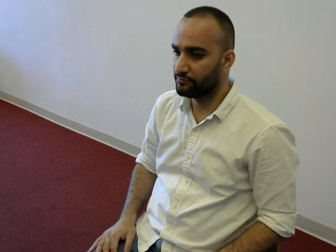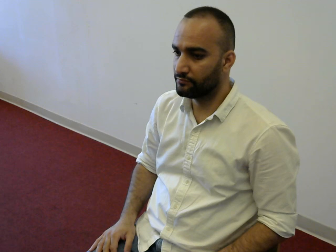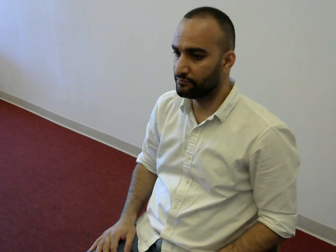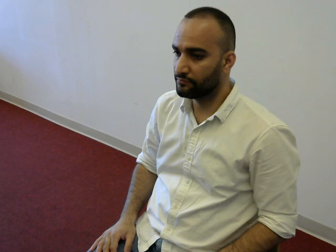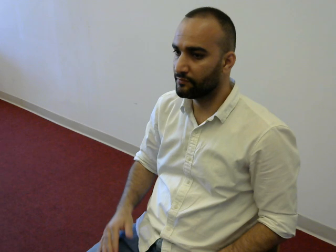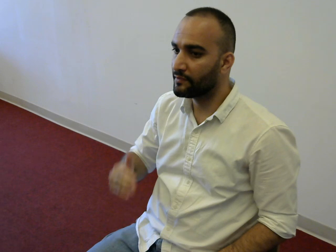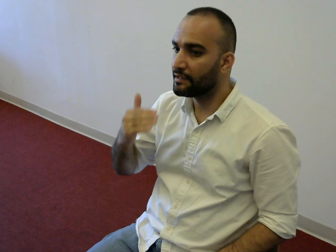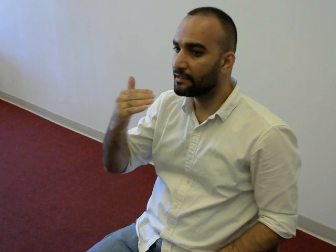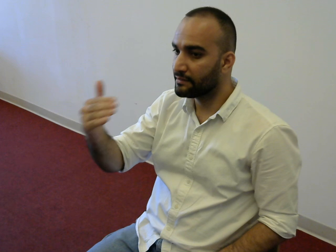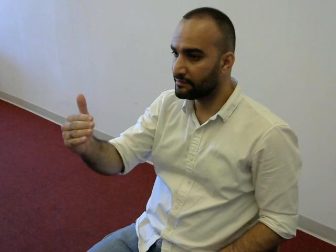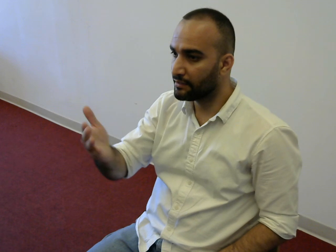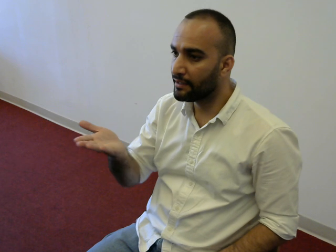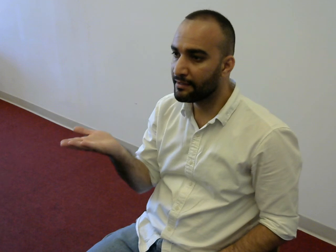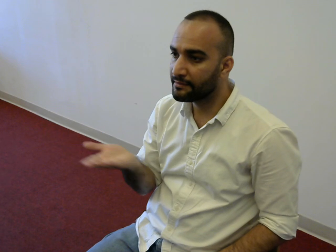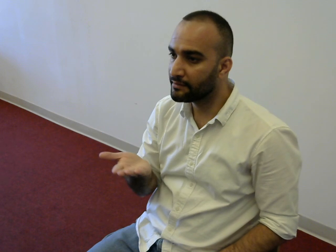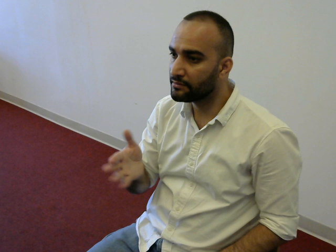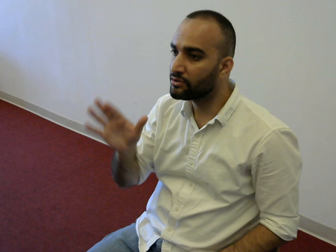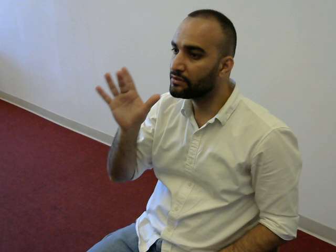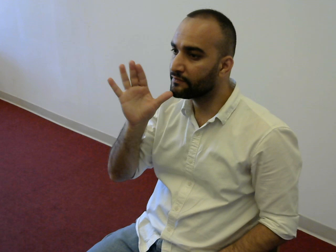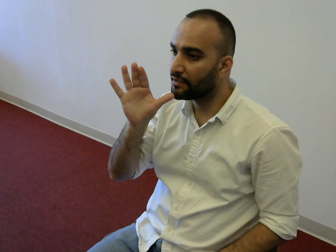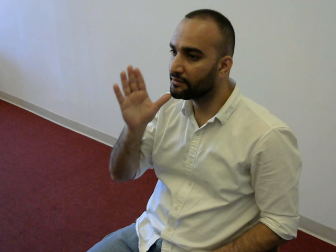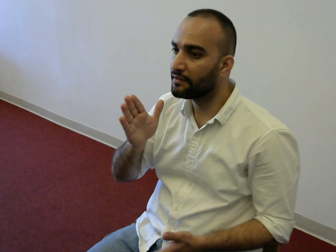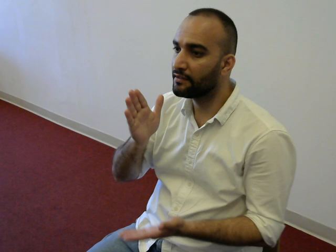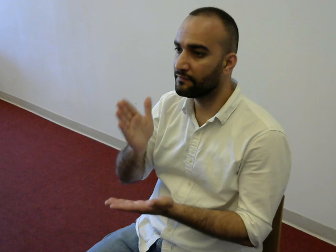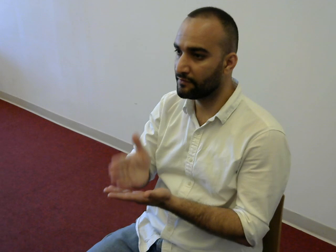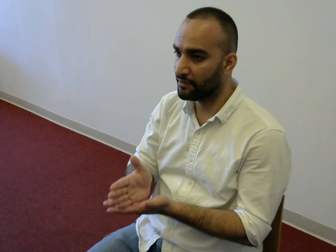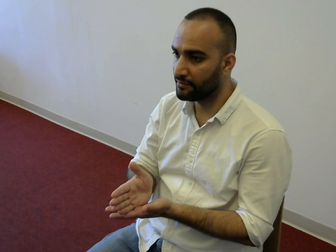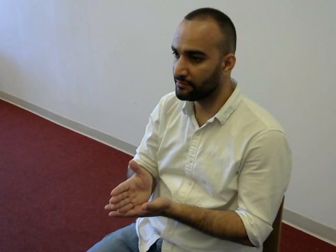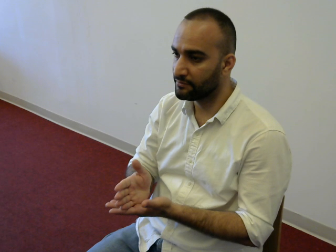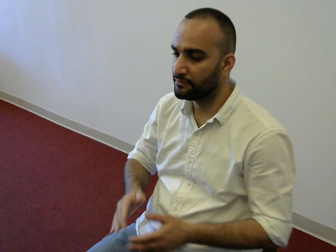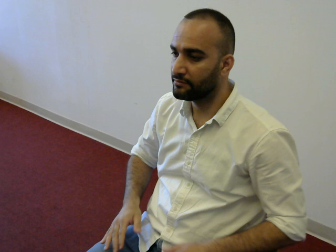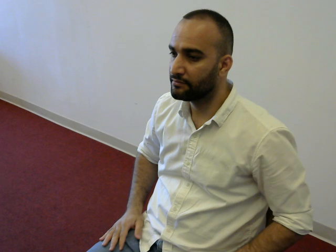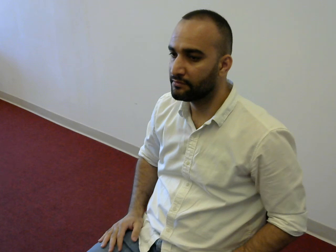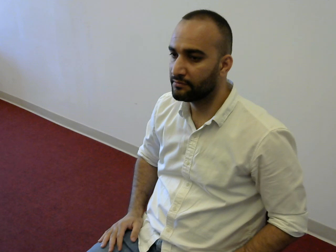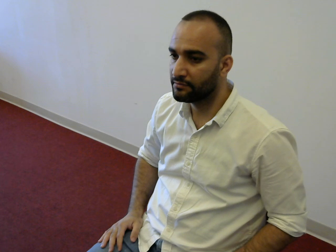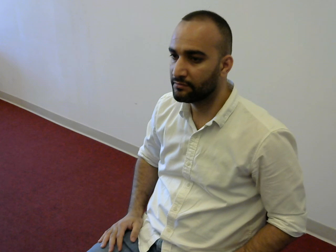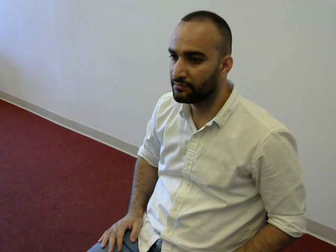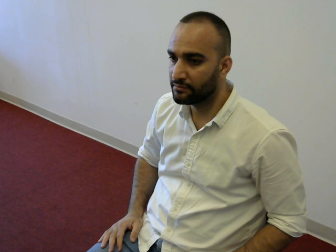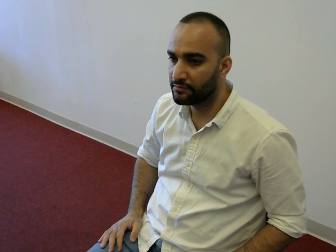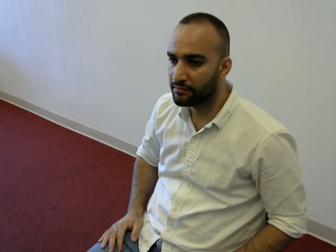Sizin neçə yaşınız var?